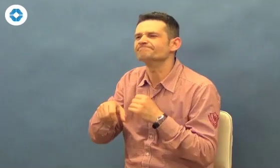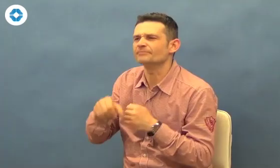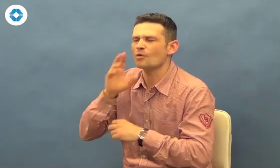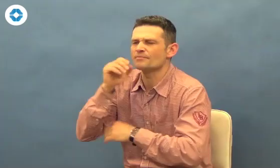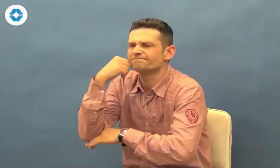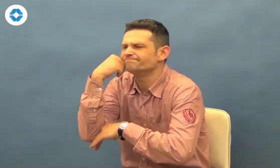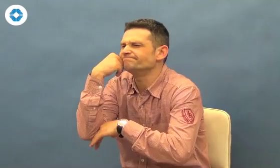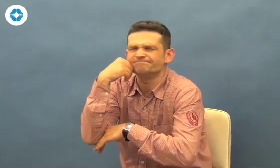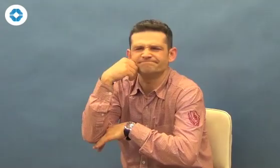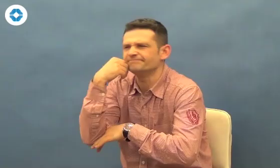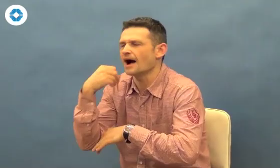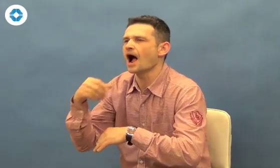Chłopak siedzi w oknie z podpartą głową.